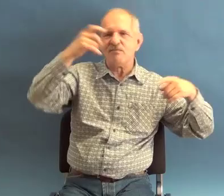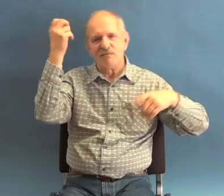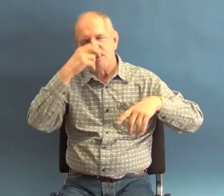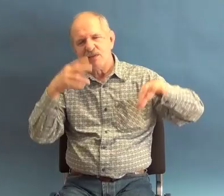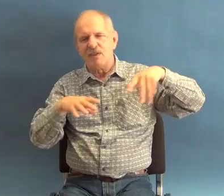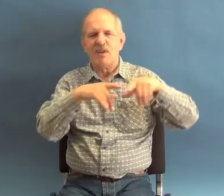Jest wesoło.